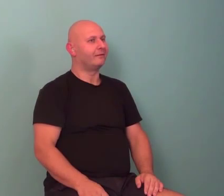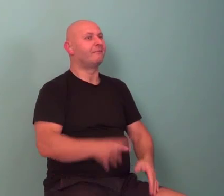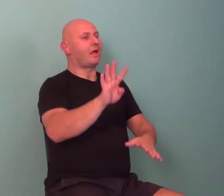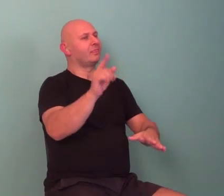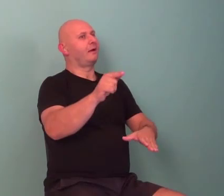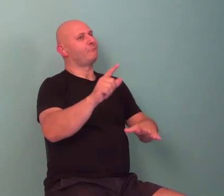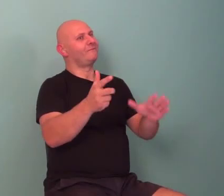Czwarta nie.